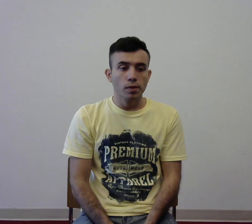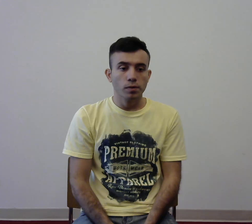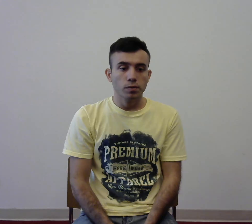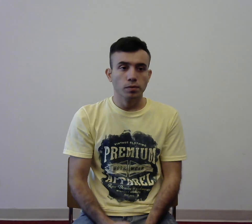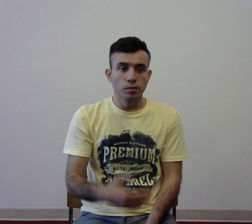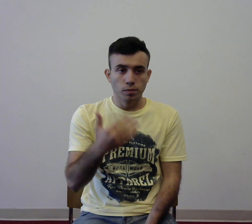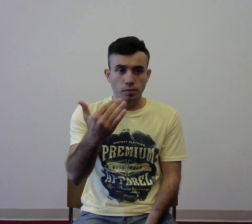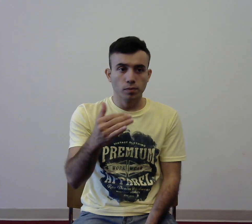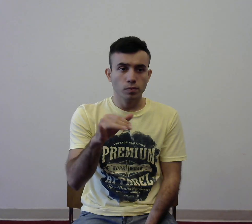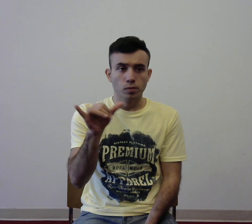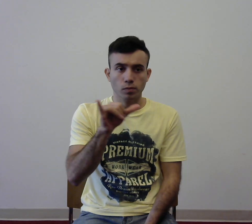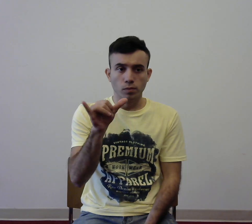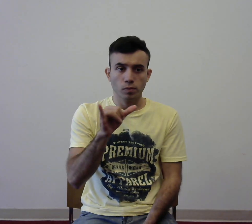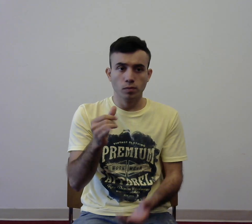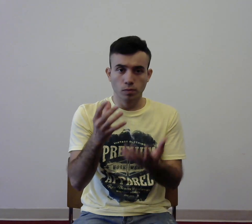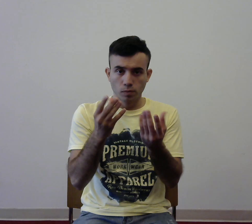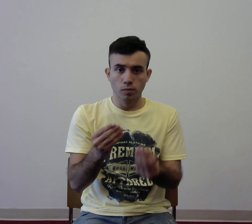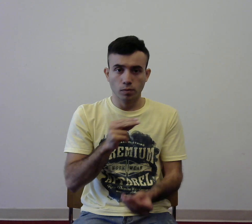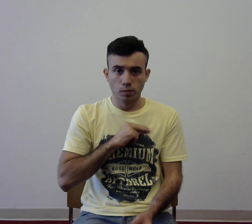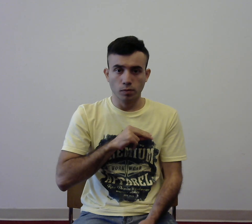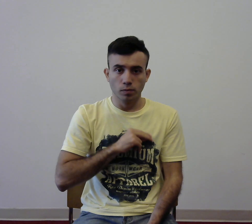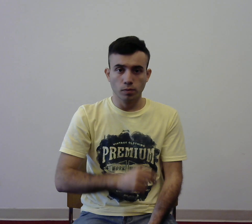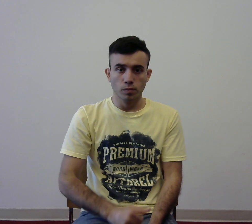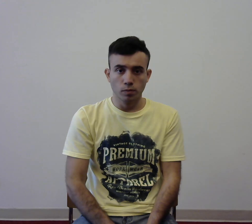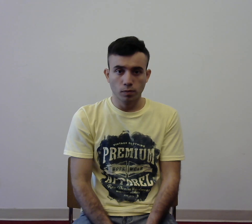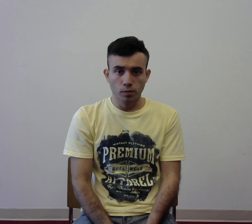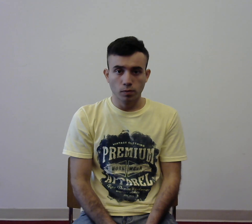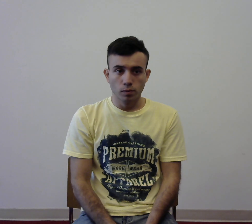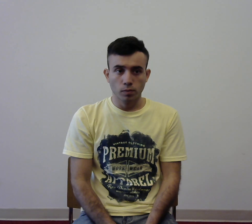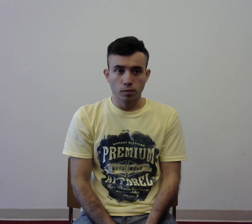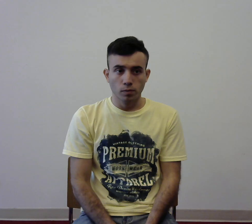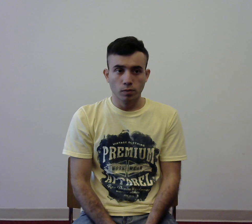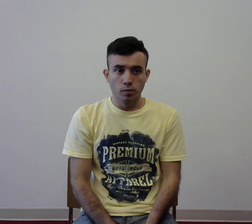Siz şənbə günü işləyirsiz?